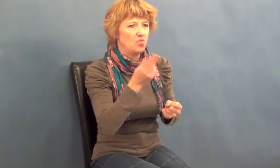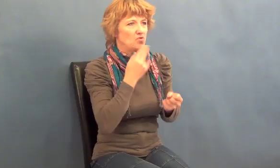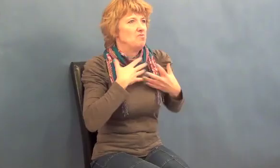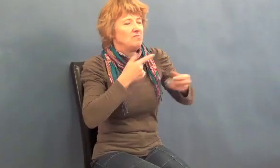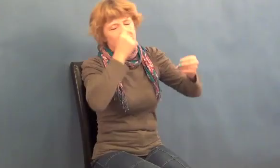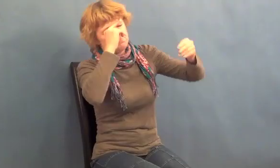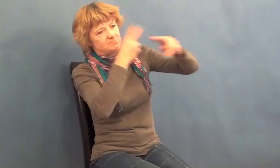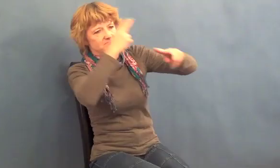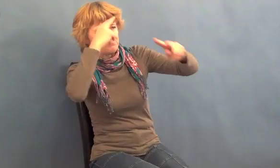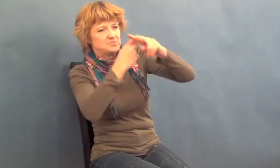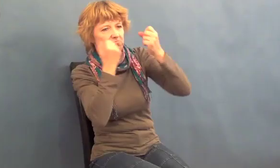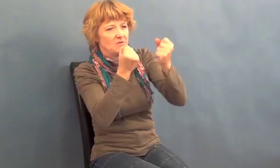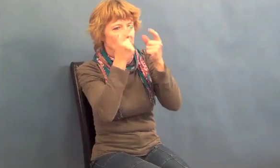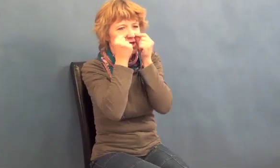"Nic nie czułeś, spałeś mocno."